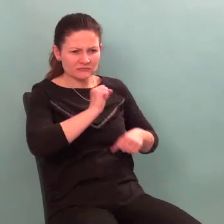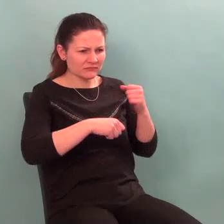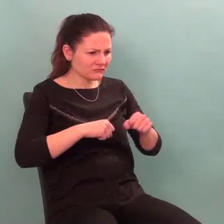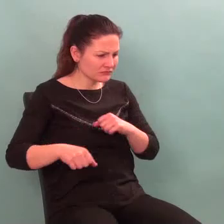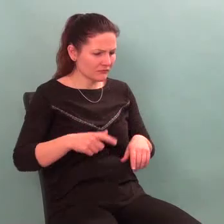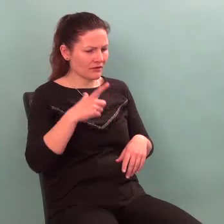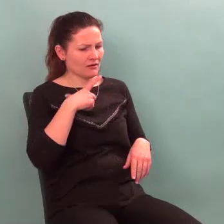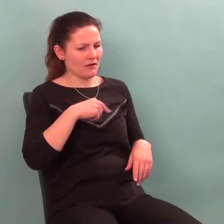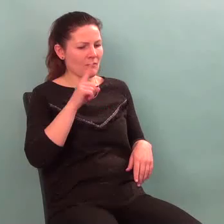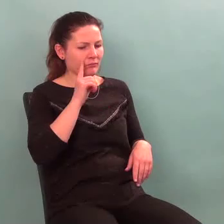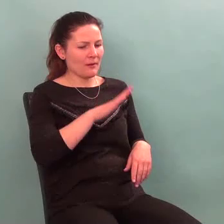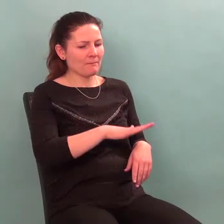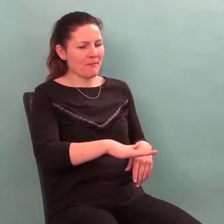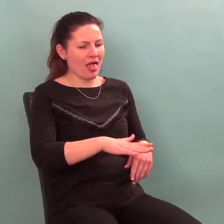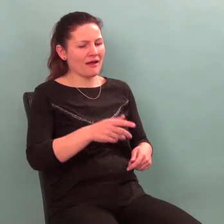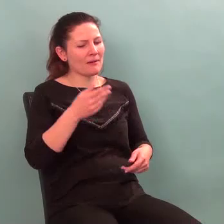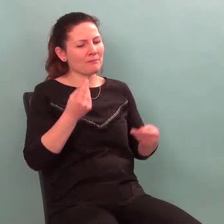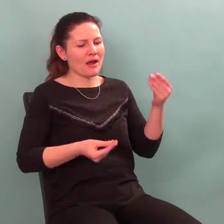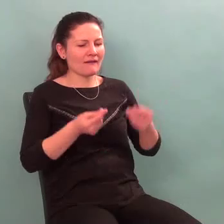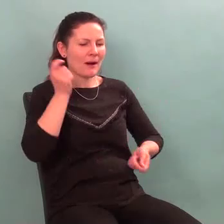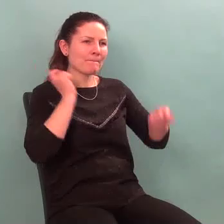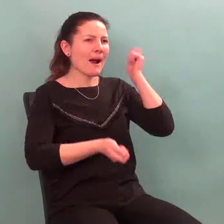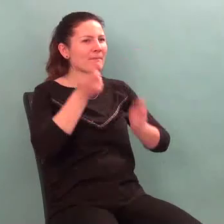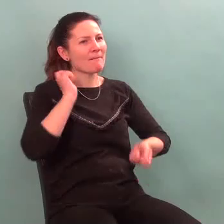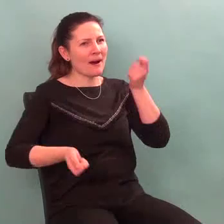Okazuje się, że mały chłopiec bawi się i gra na perkusji.